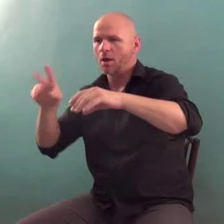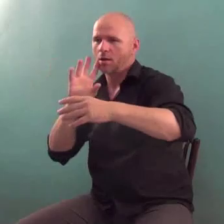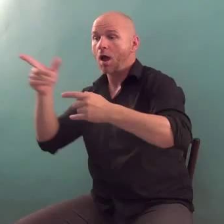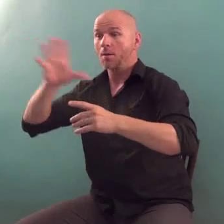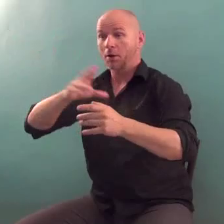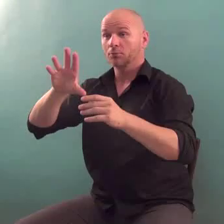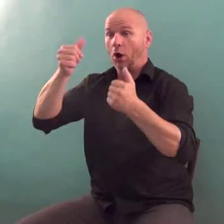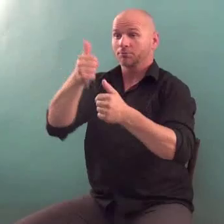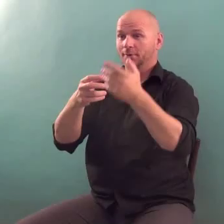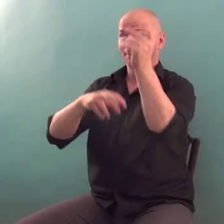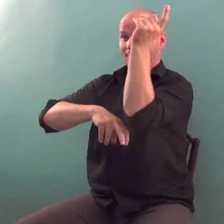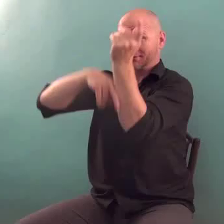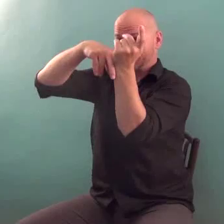Na początku, za pierwszym razem wchodził na zewnątrz rynny.